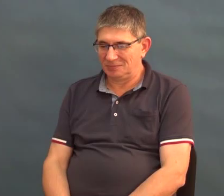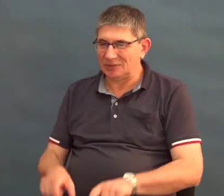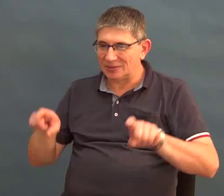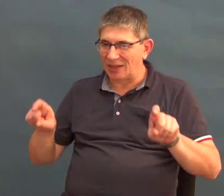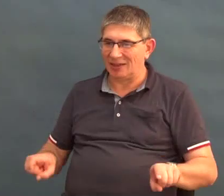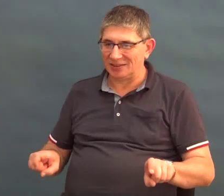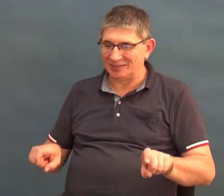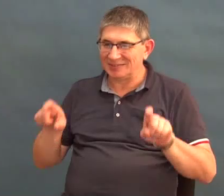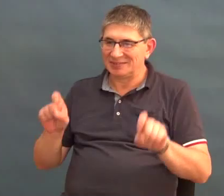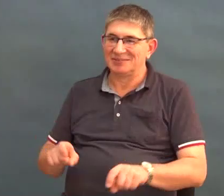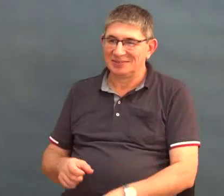Siedzieć.